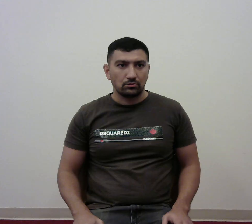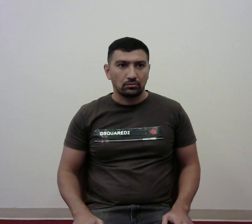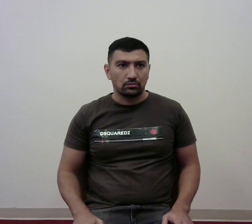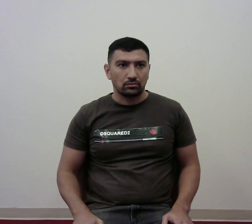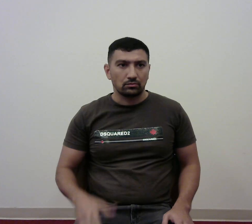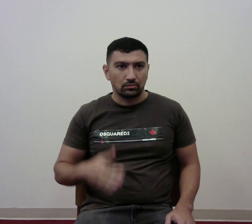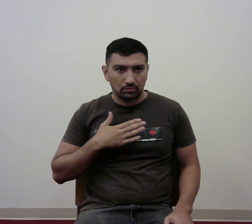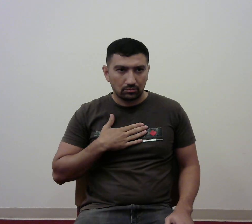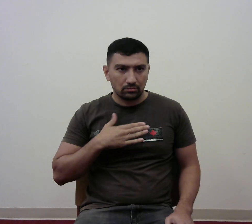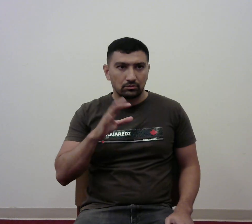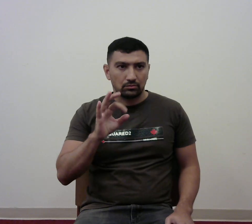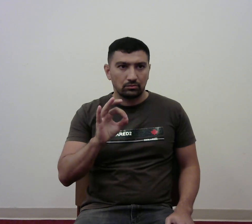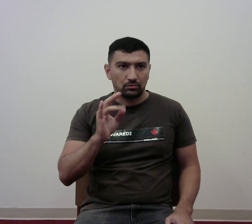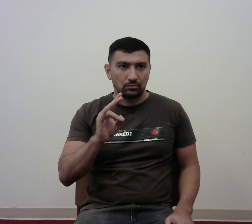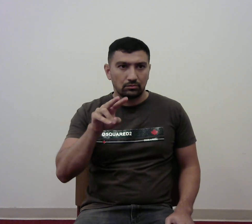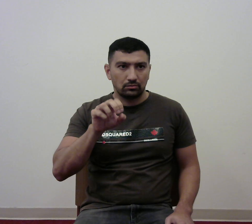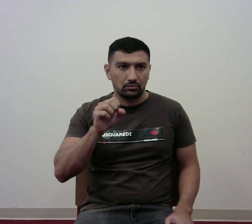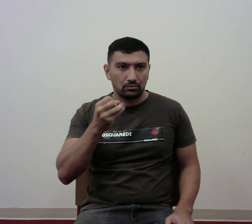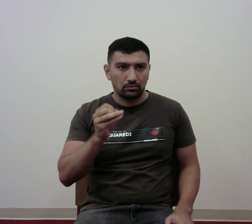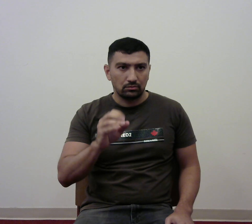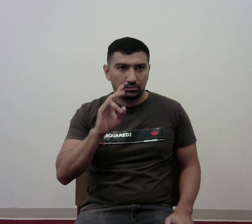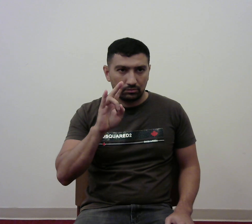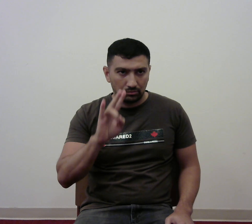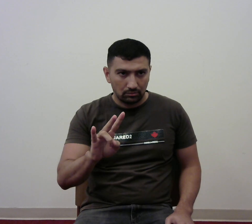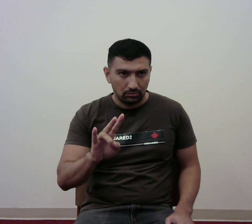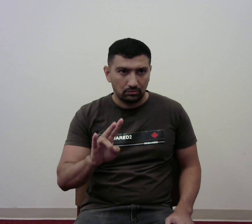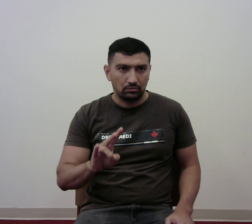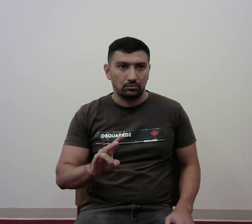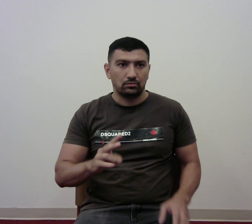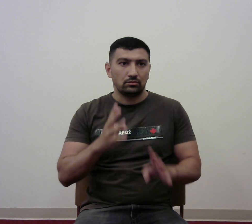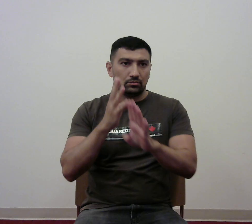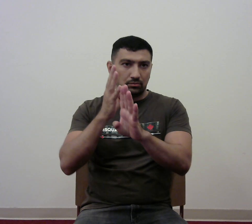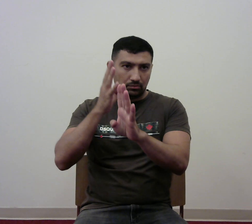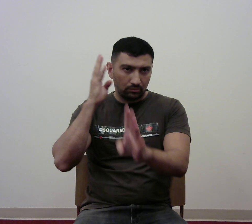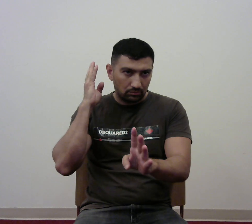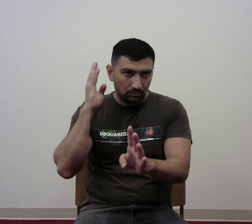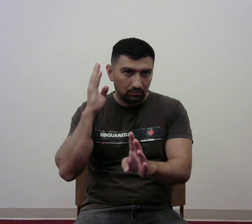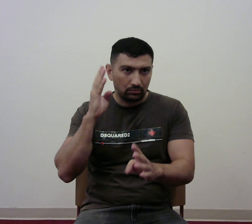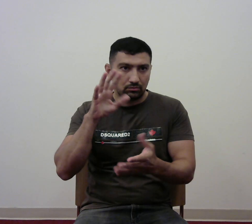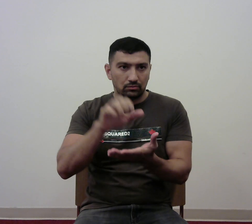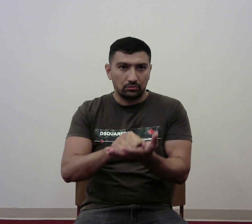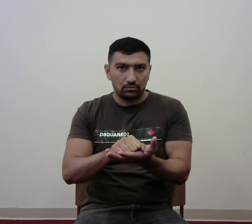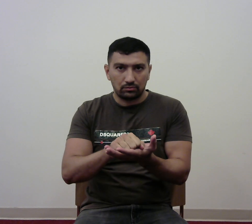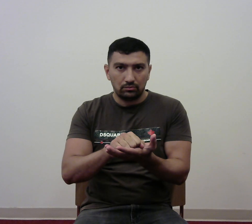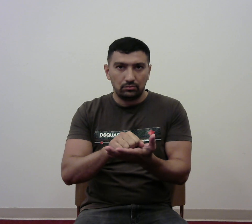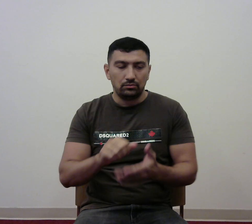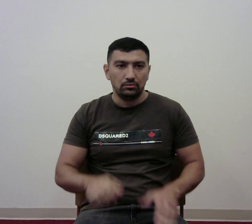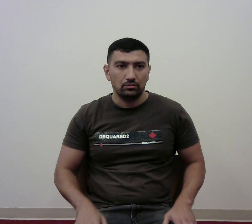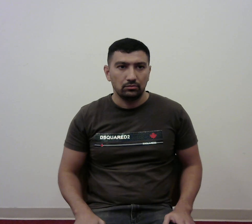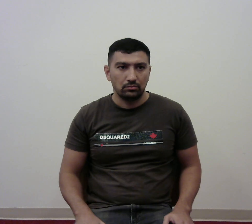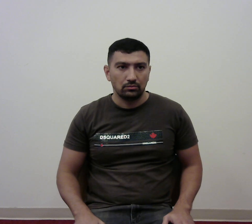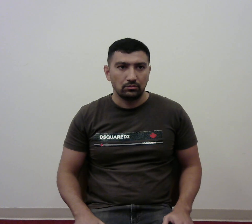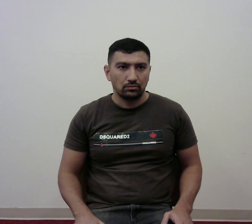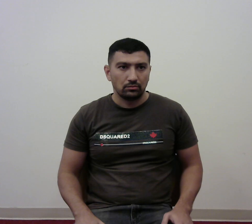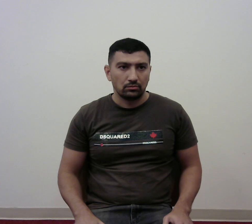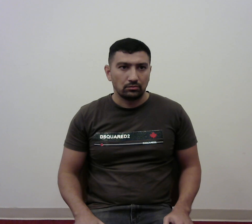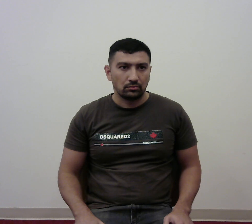Mən onlayn növbə götürmüşəm